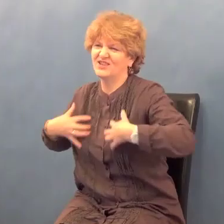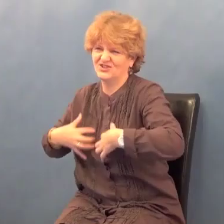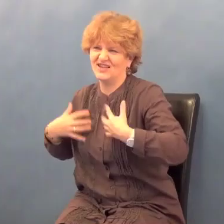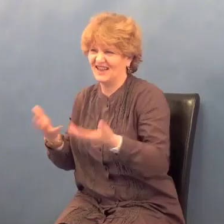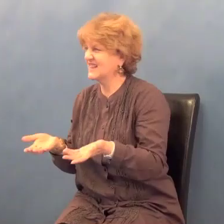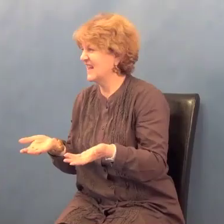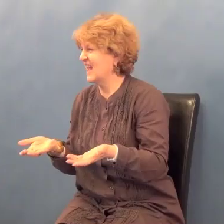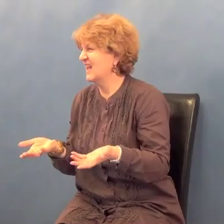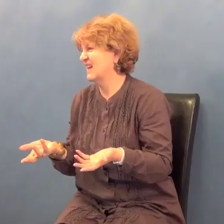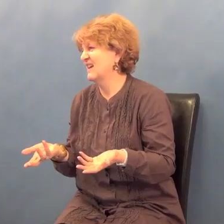Nie wiem.